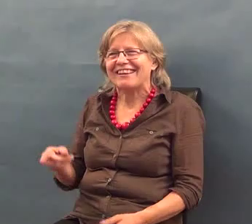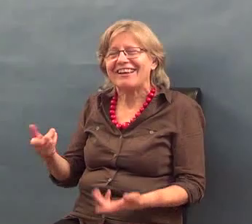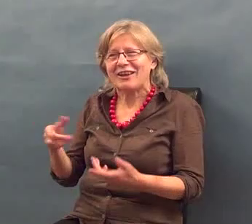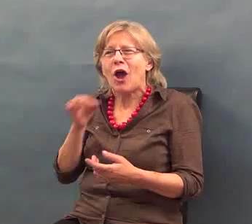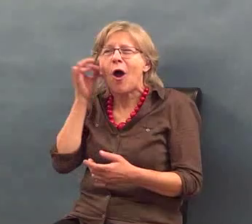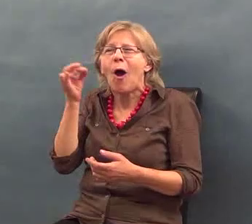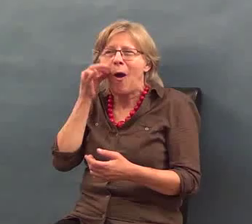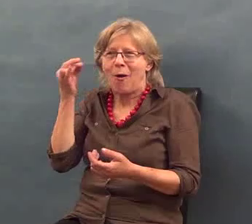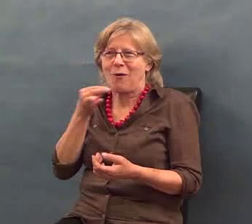Kot.